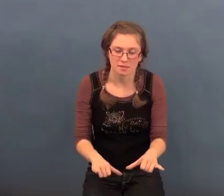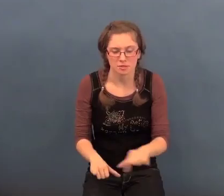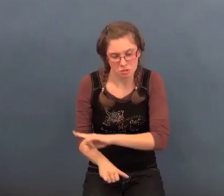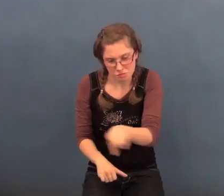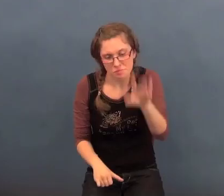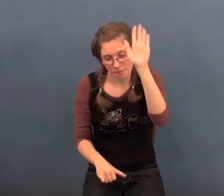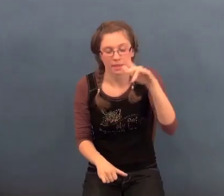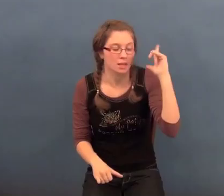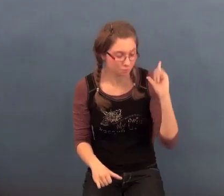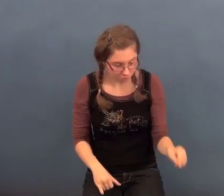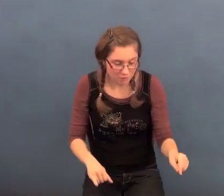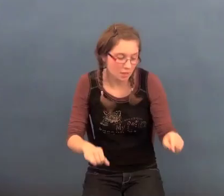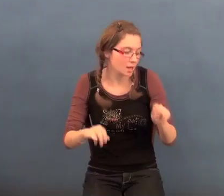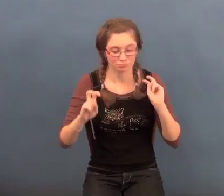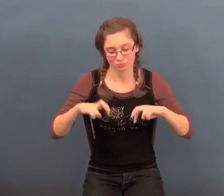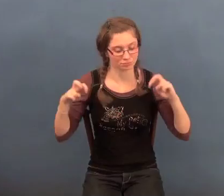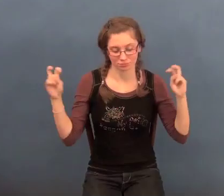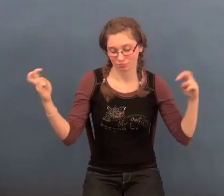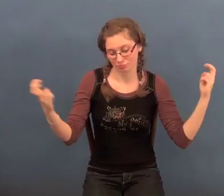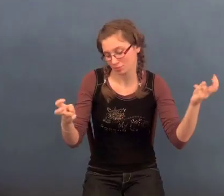Wszyscy idą i siadają przy stole.